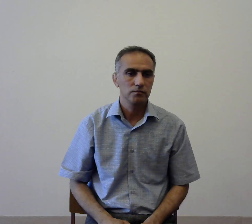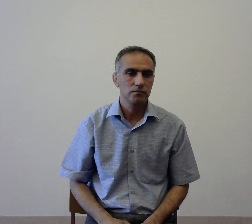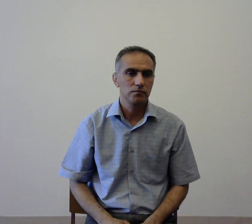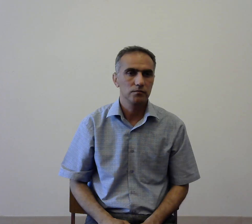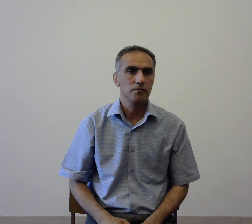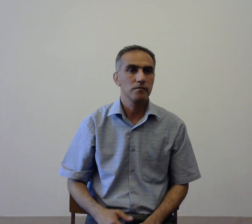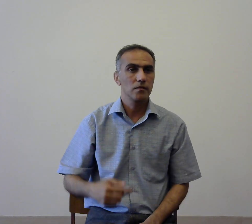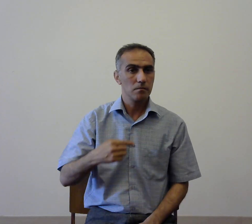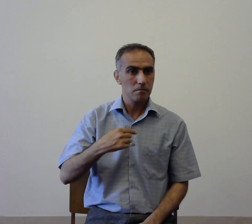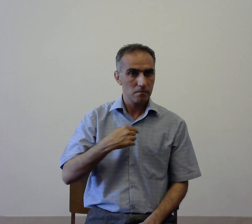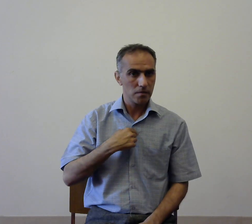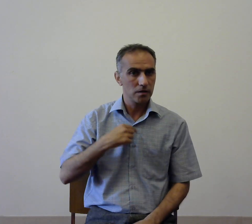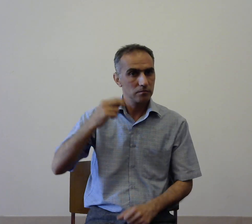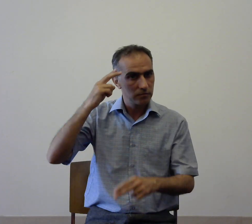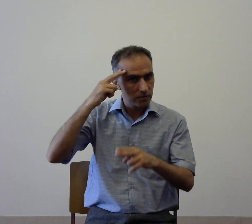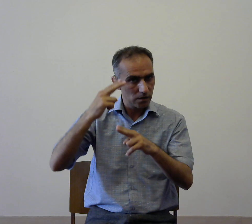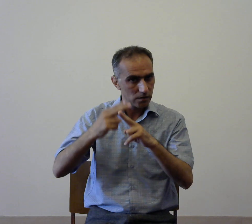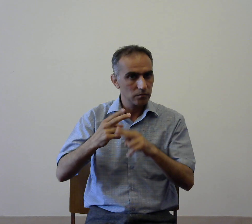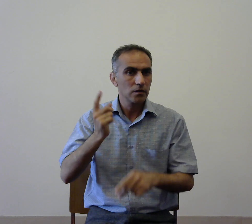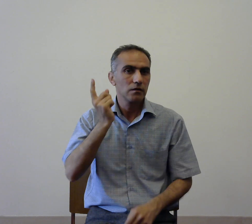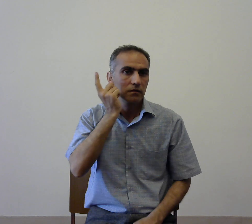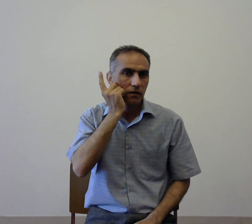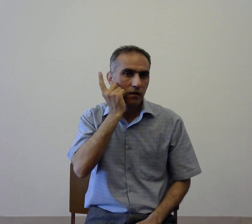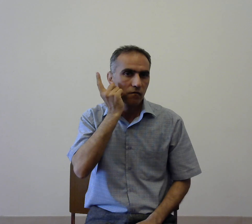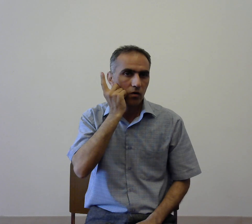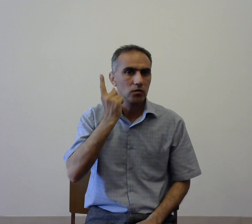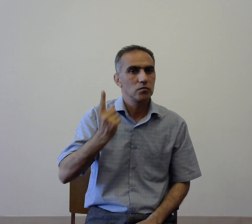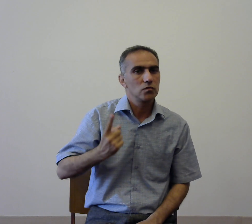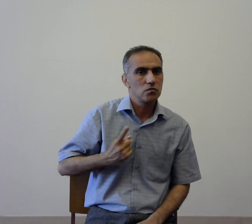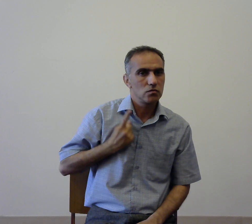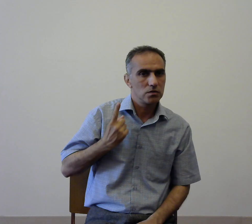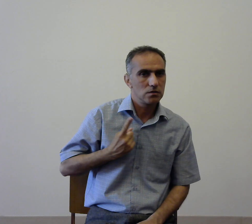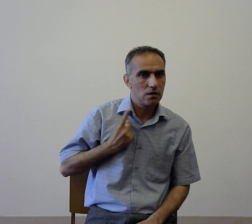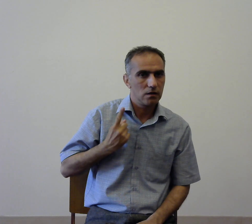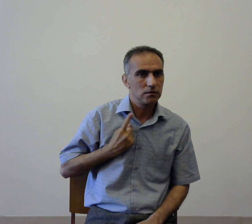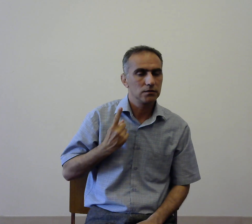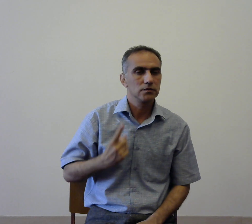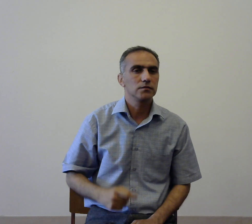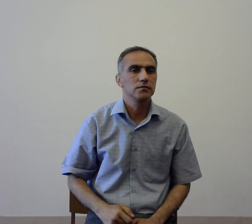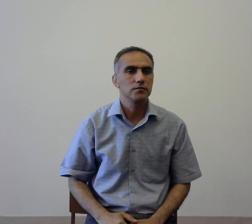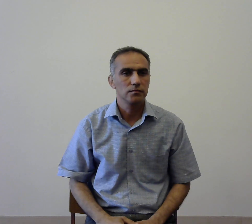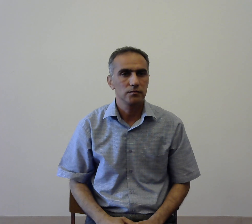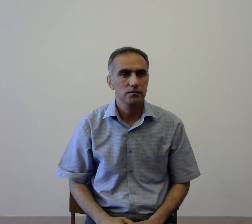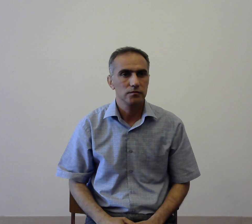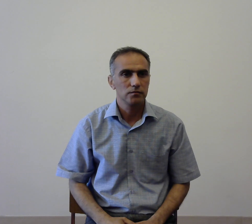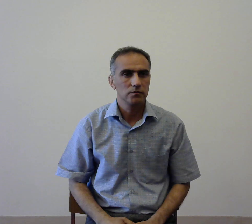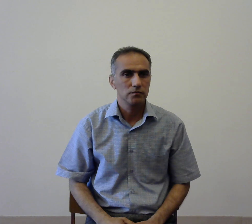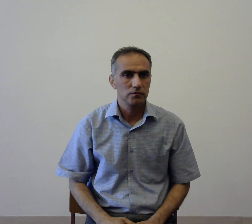Mənim qardaşım telefon ustasıdır